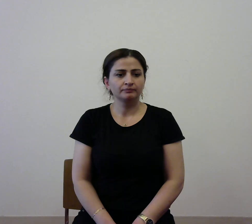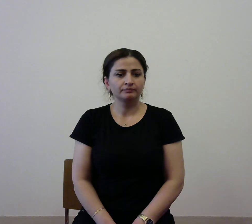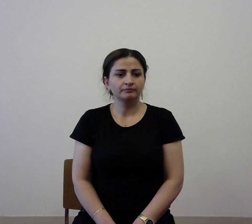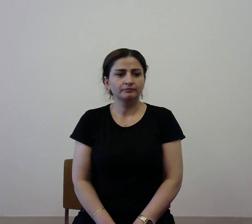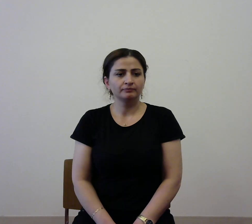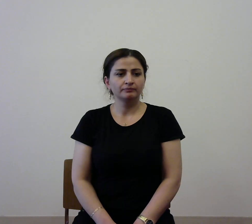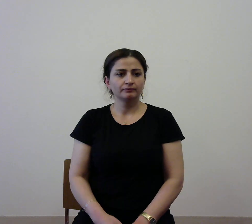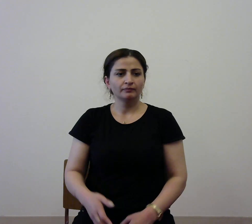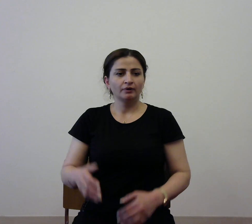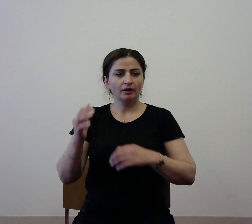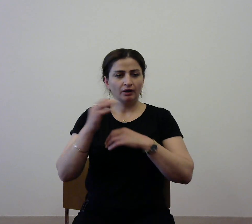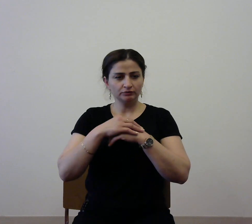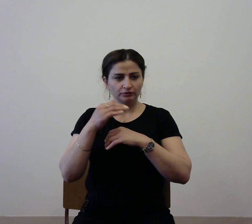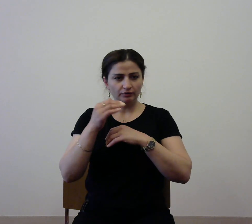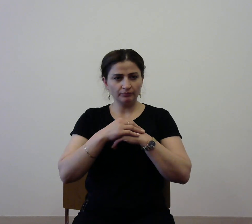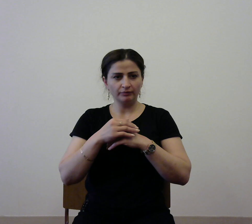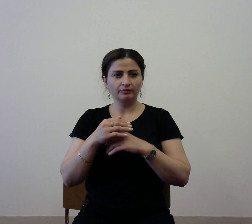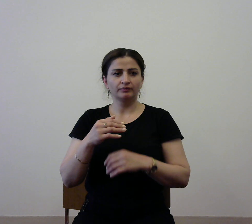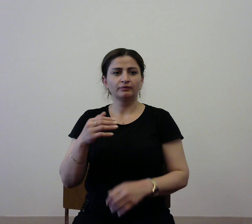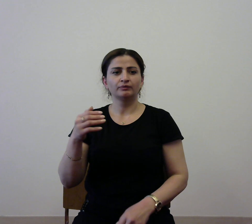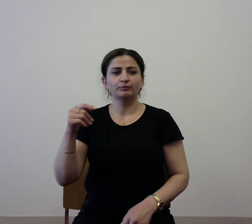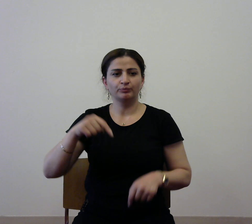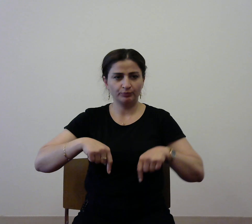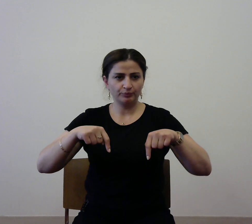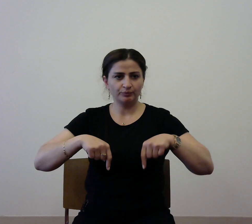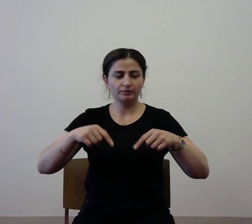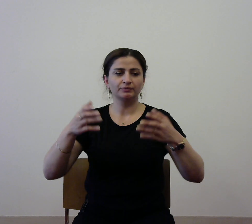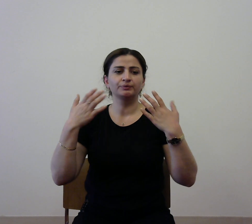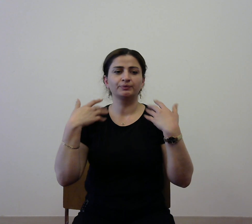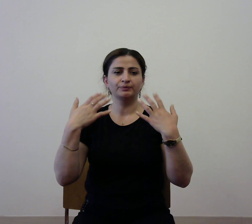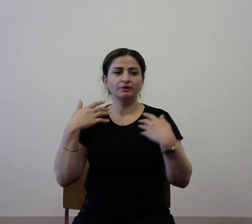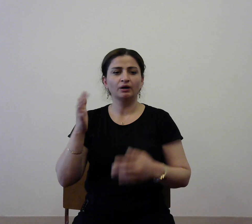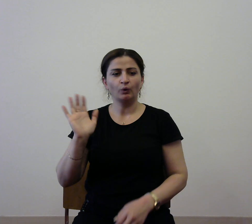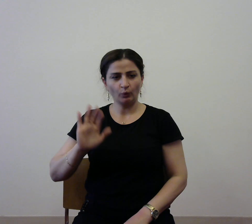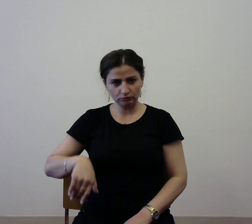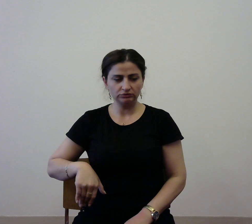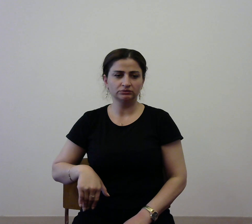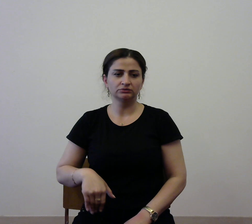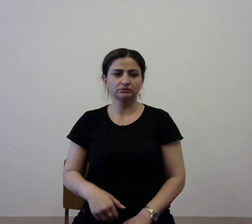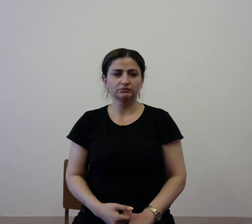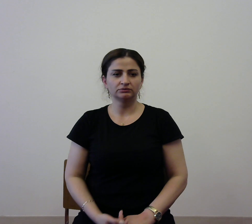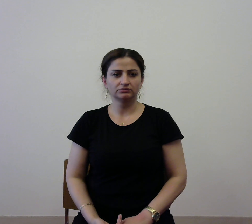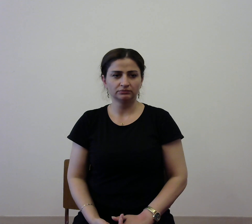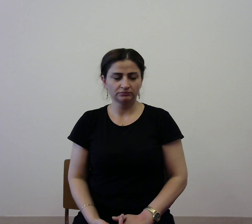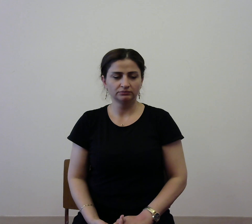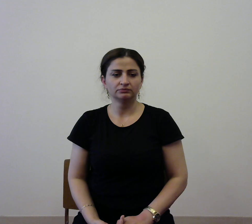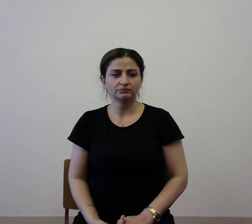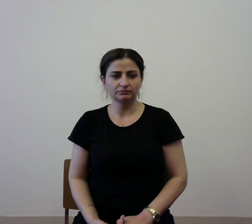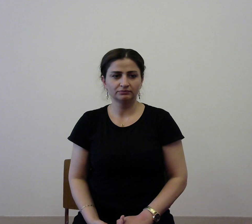Axşamlar bura sərin olur